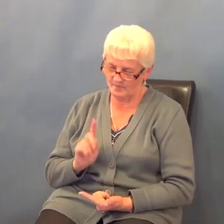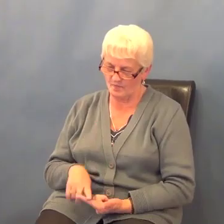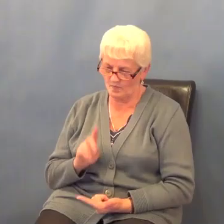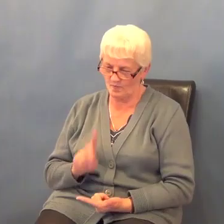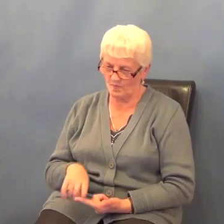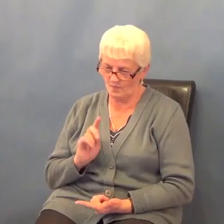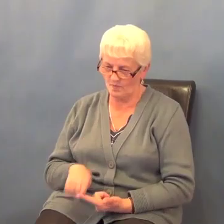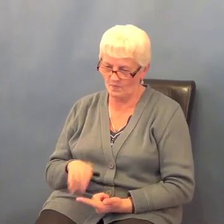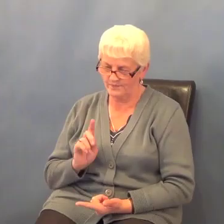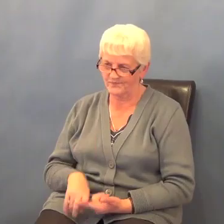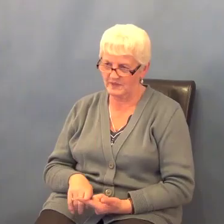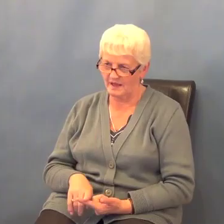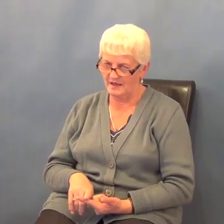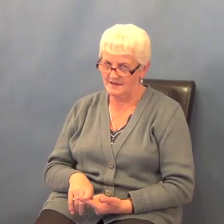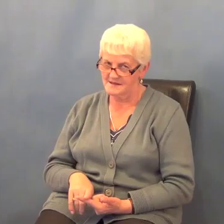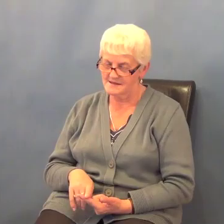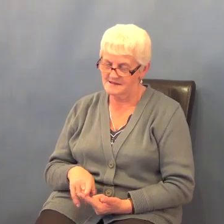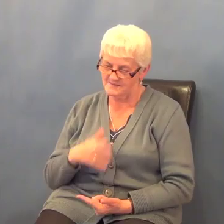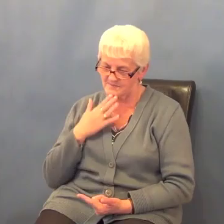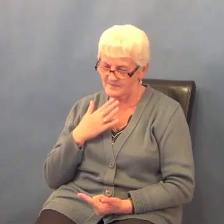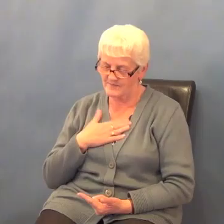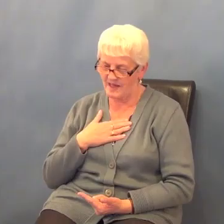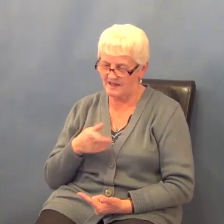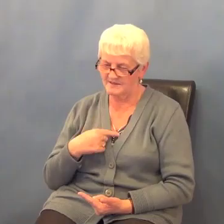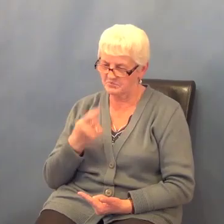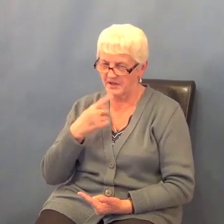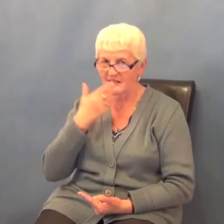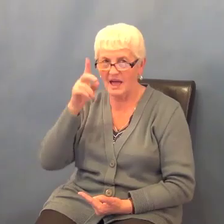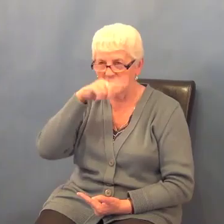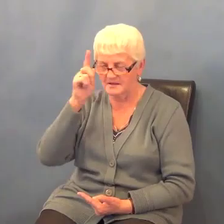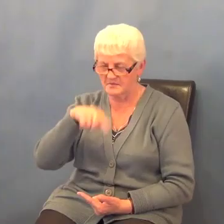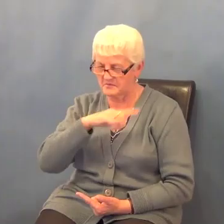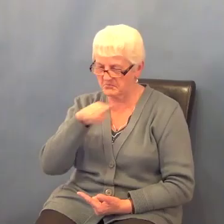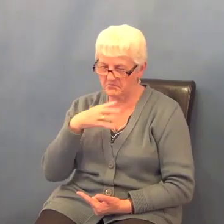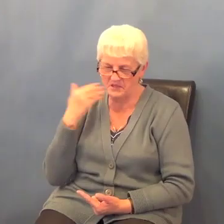Po drugie, to prawdopodobnie... to nie ma takiego znaku jak ten, czyli okrągły i skreślony.